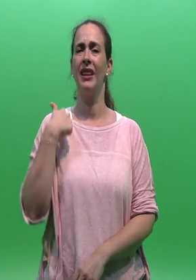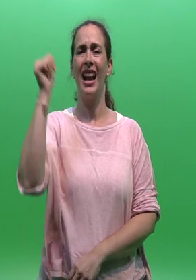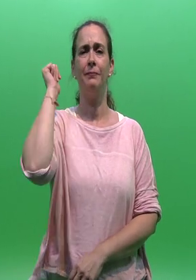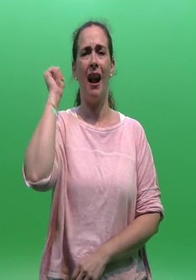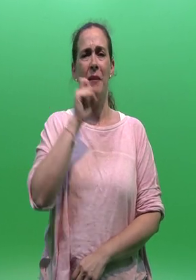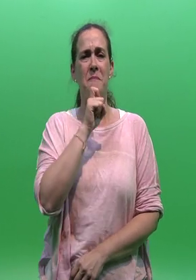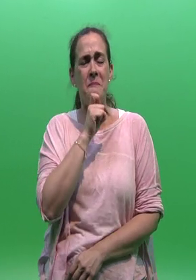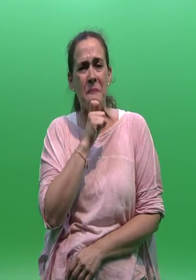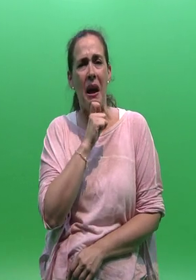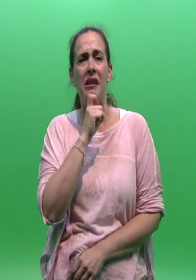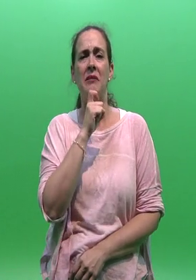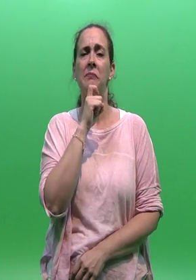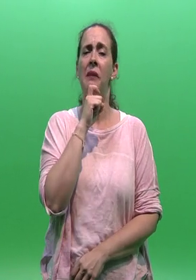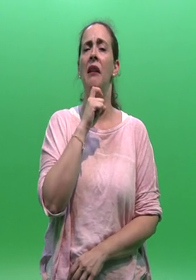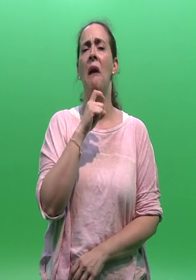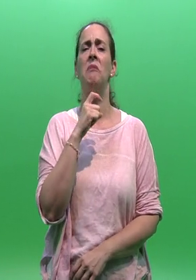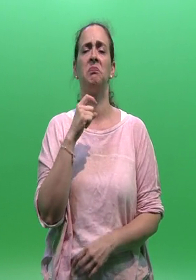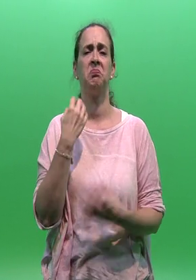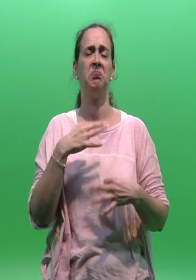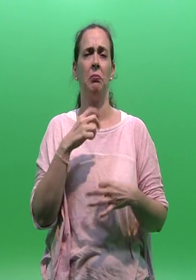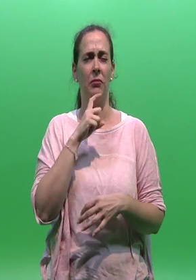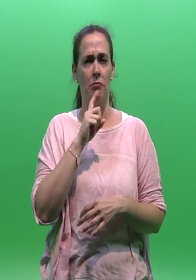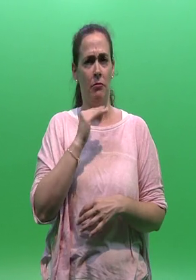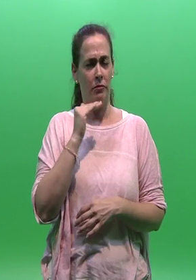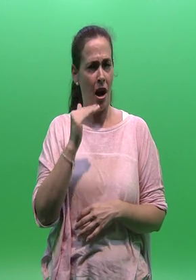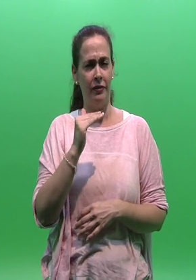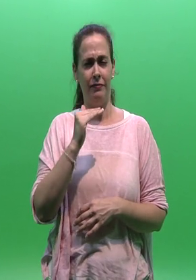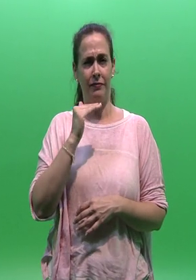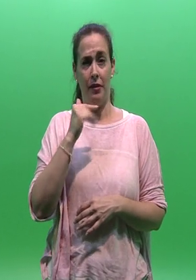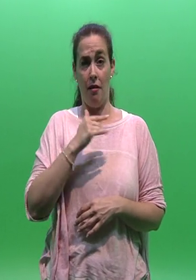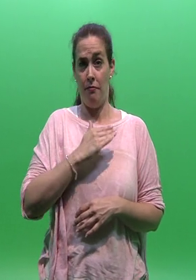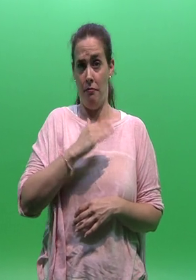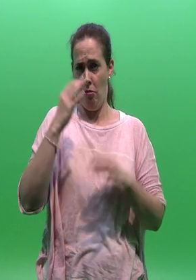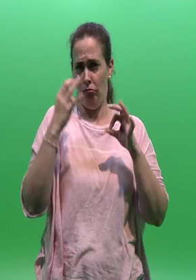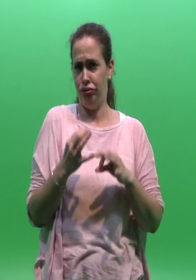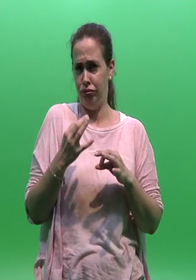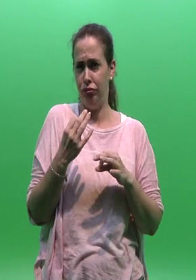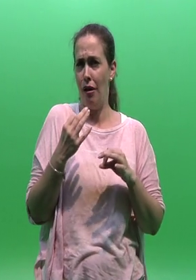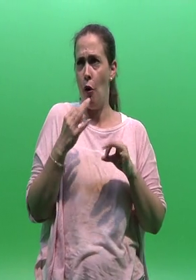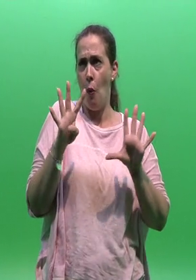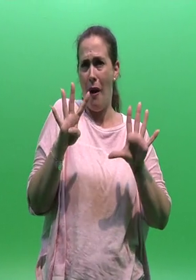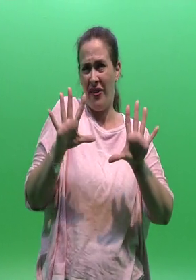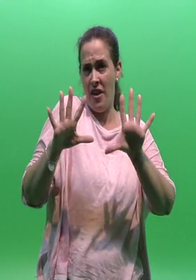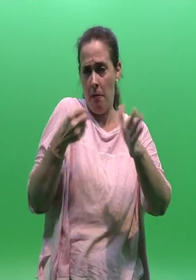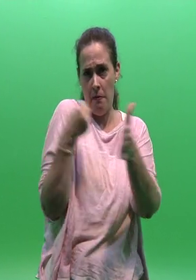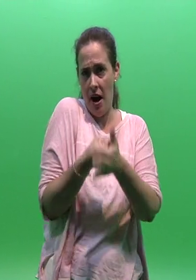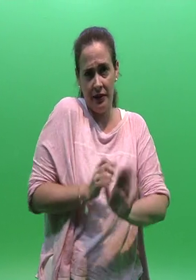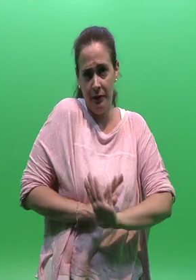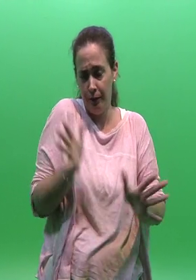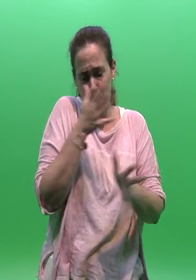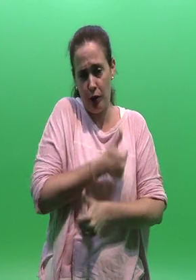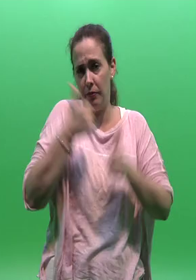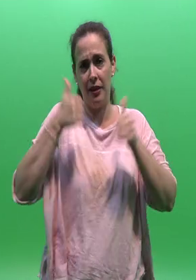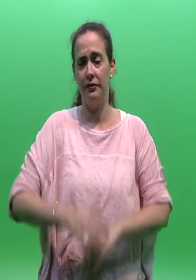Em feia una mica de mal l'esquena, però era normal. El dolor ha anat incrementant fins a un nou o un deu, el màxim de dolor.